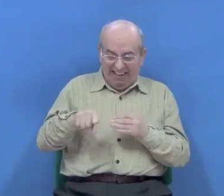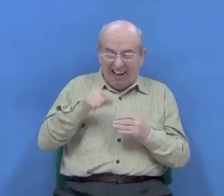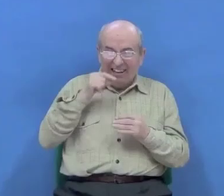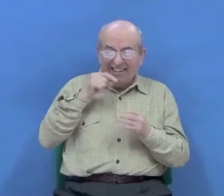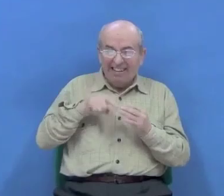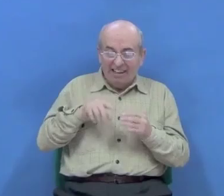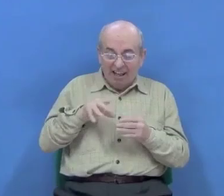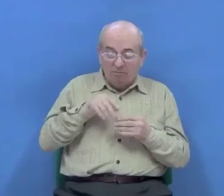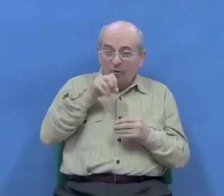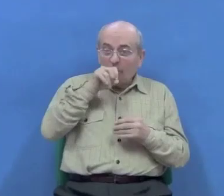Kot ucieka.